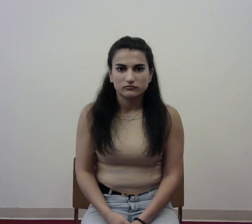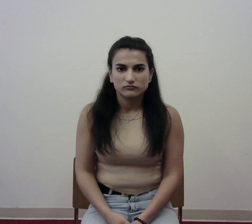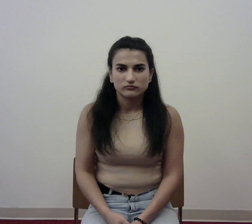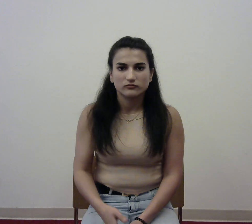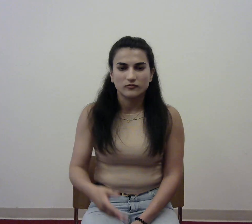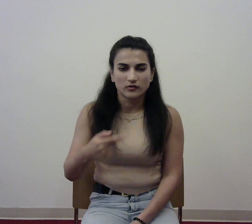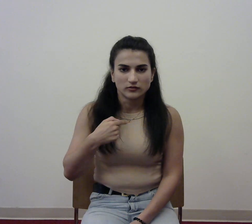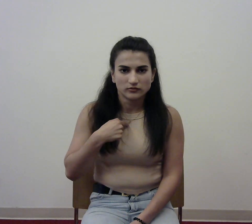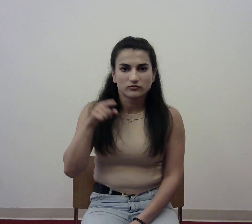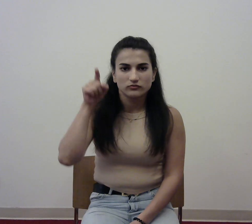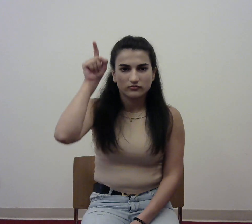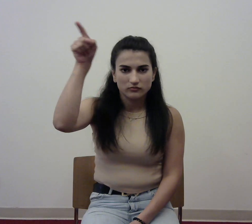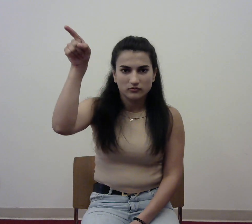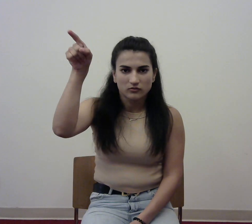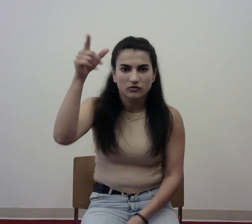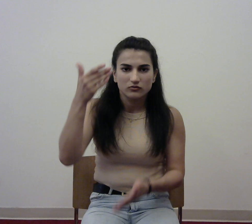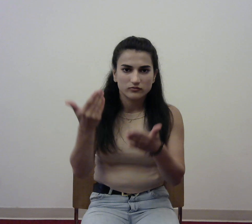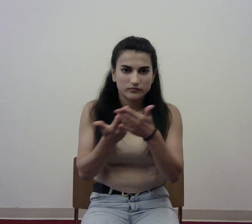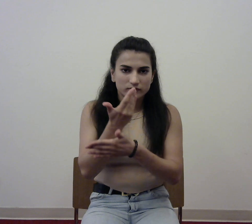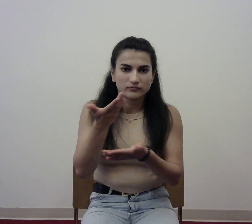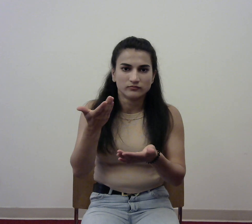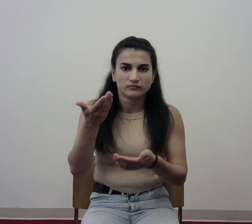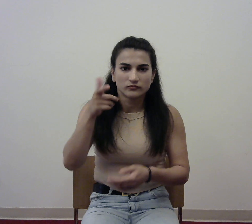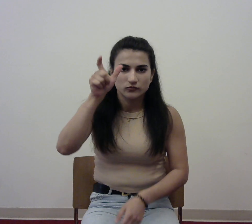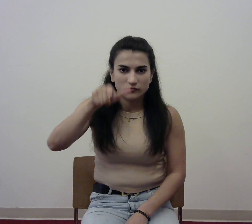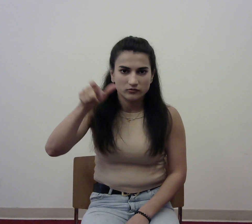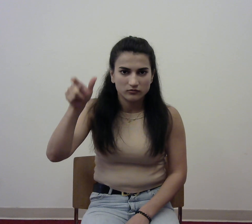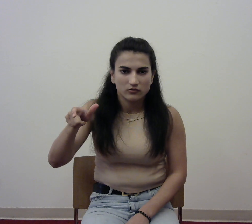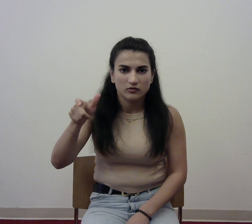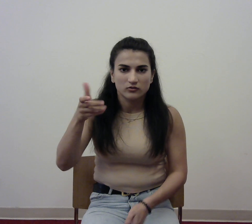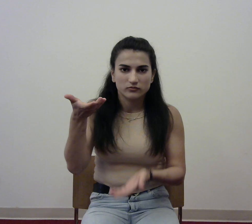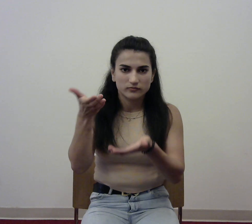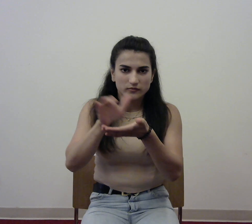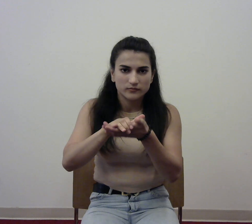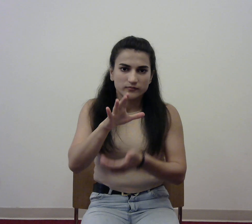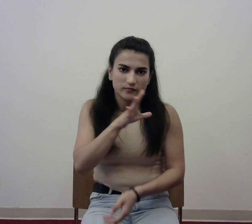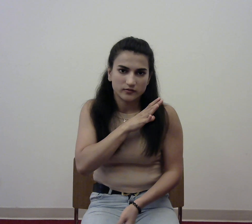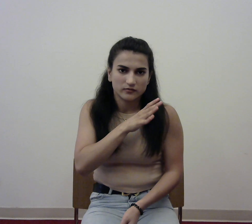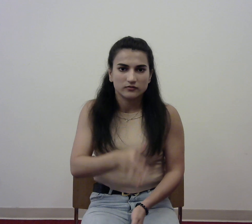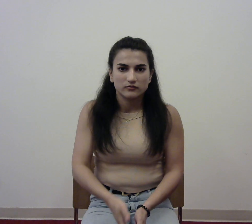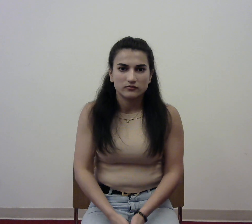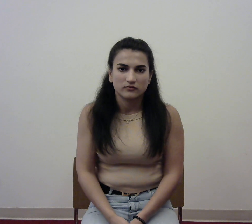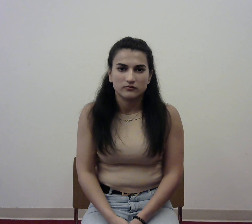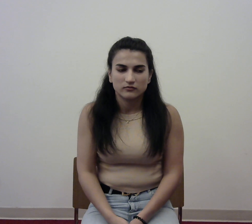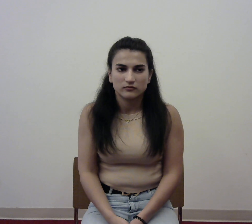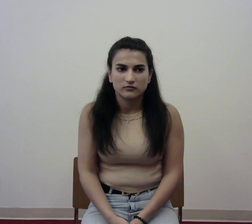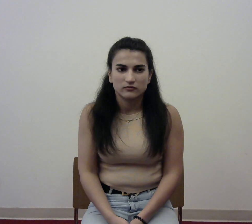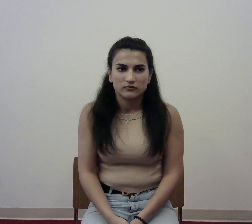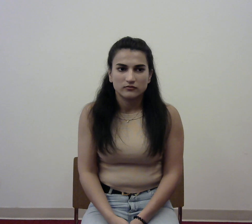Mən orda yeni insanlarla tanış oldum